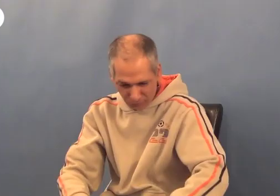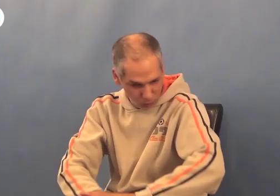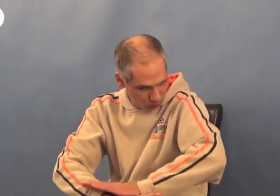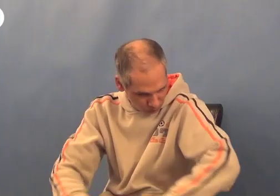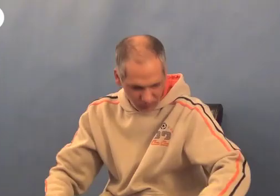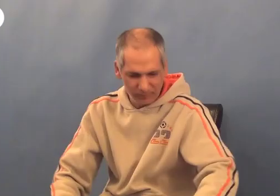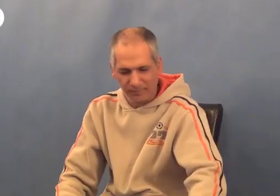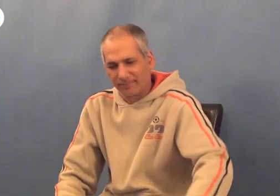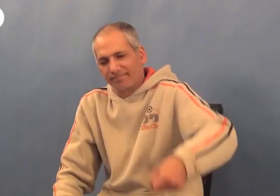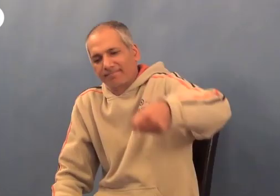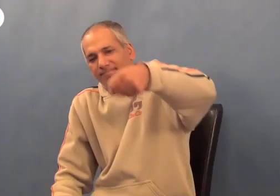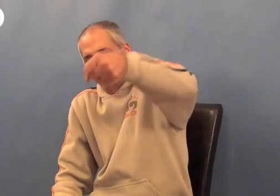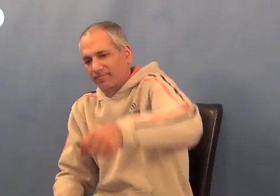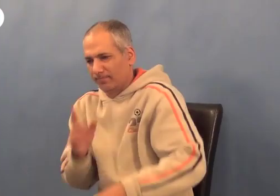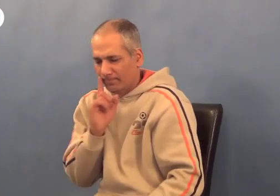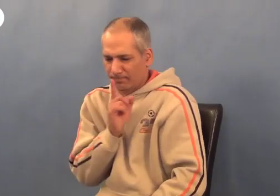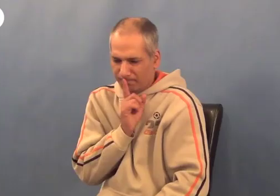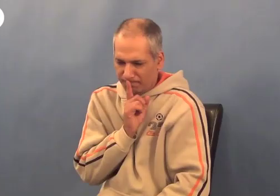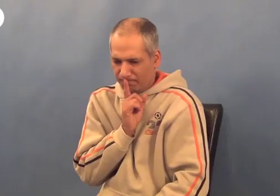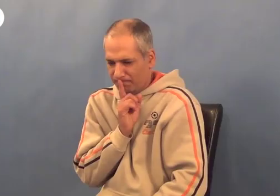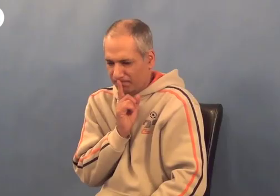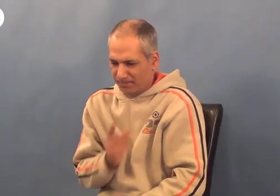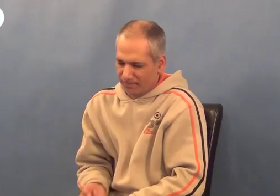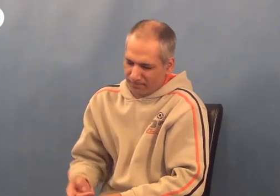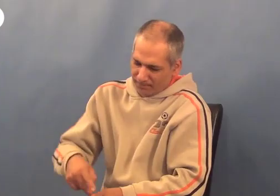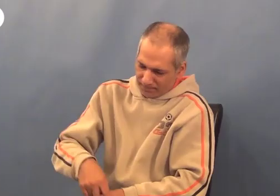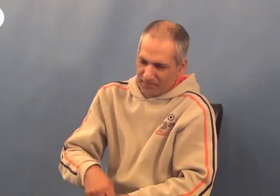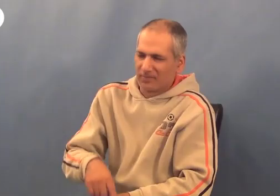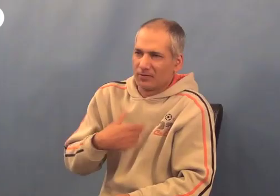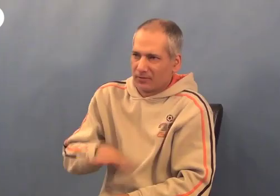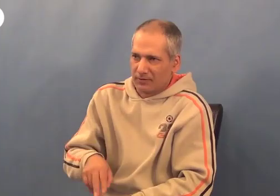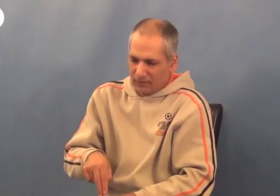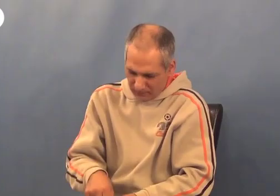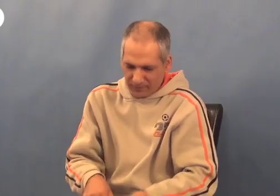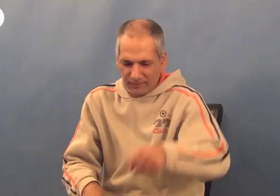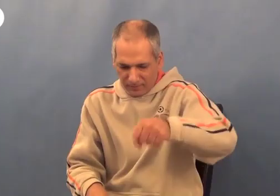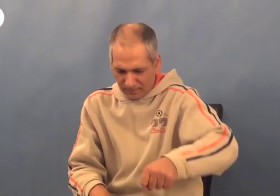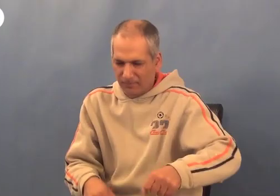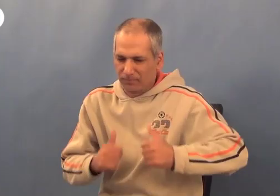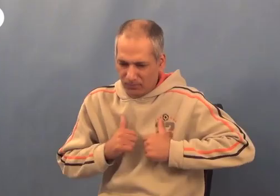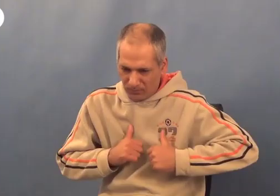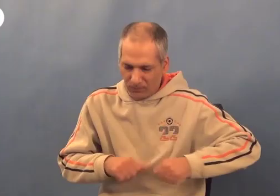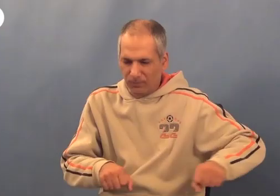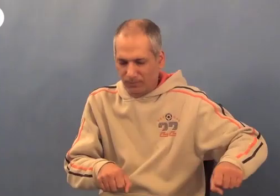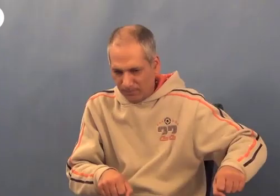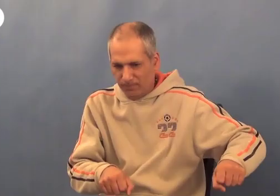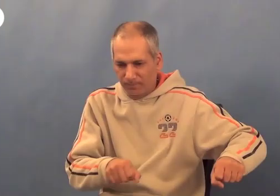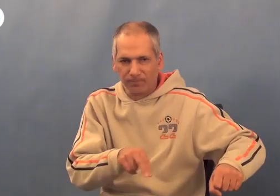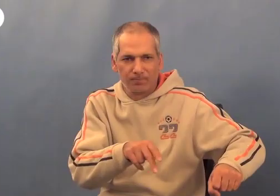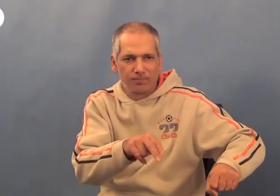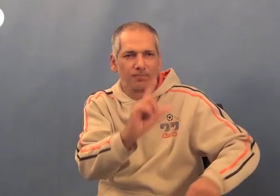Stawiają pojemnik, chłopak nie nie mówi, ale nie chce wchodzić na rower, stoi obok, odchodzi spokojnie prowadząc rower.